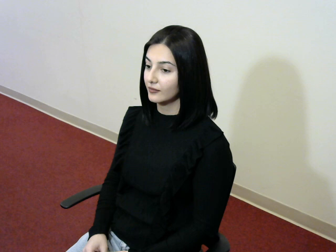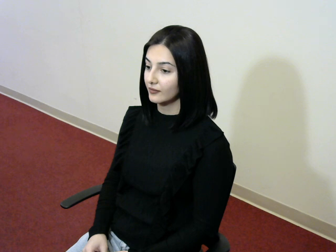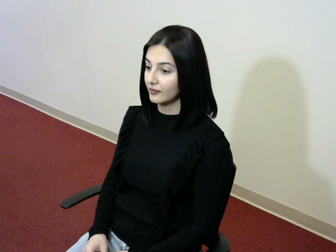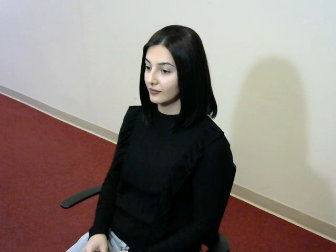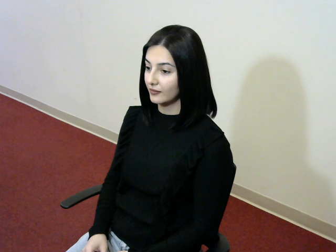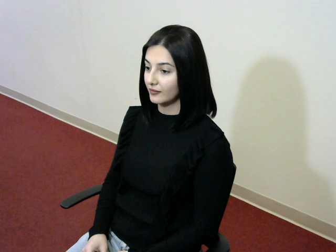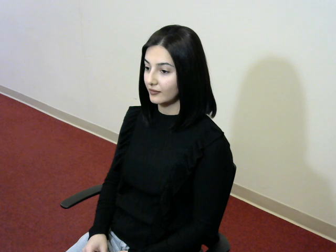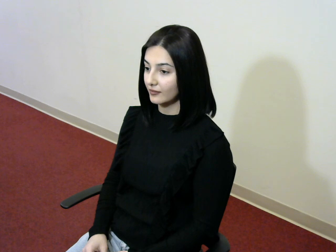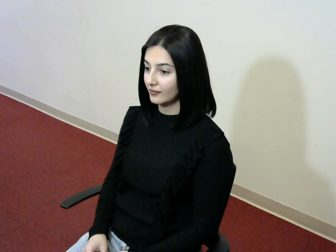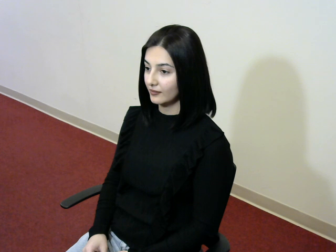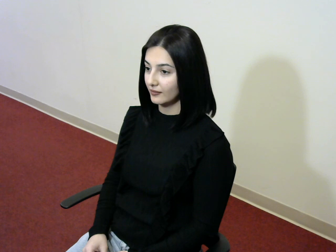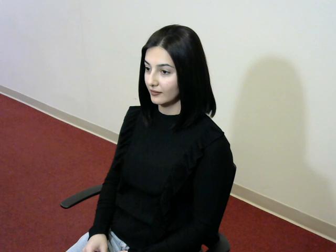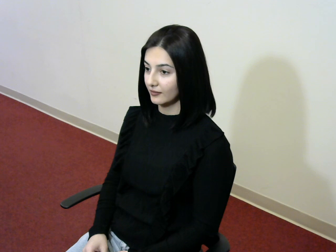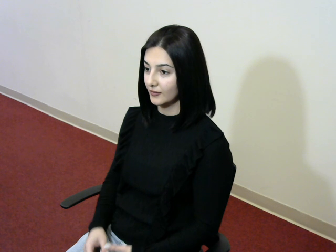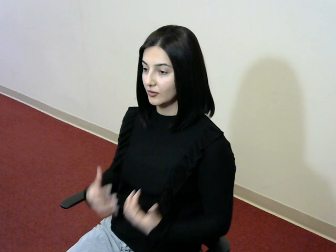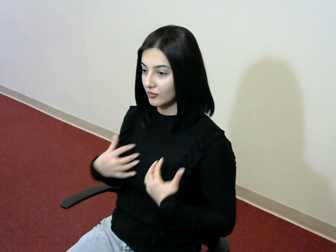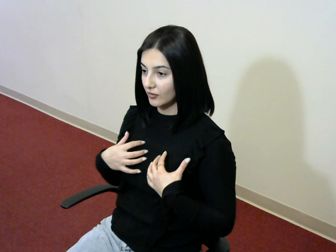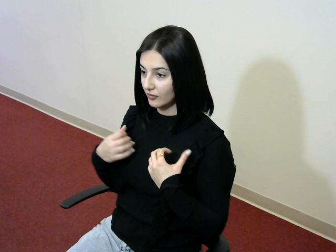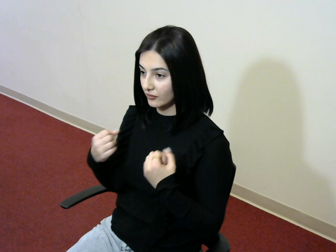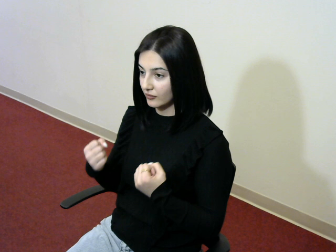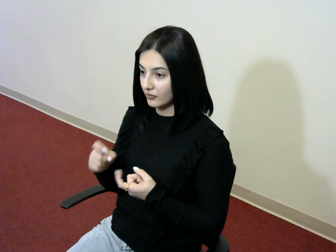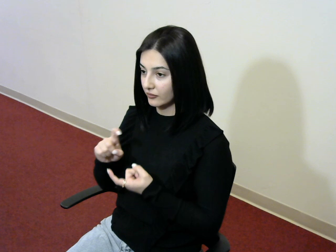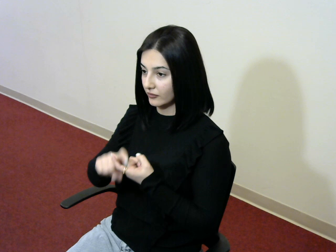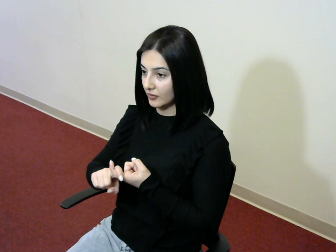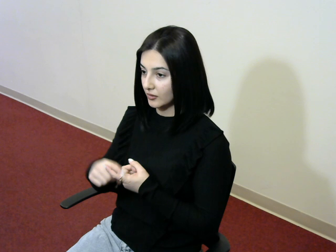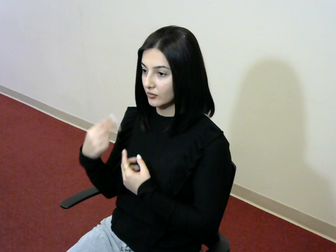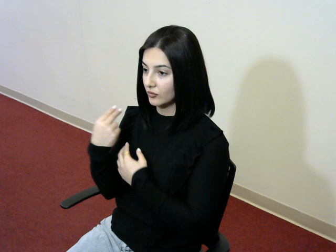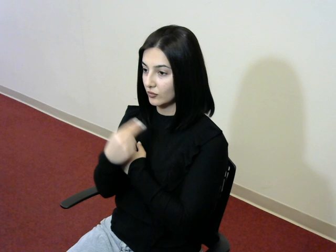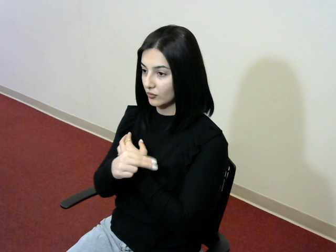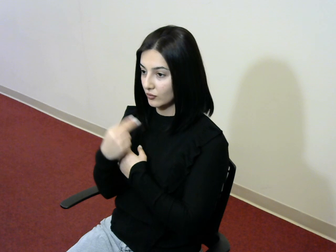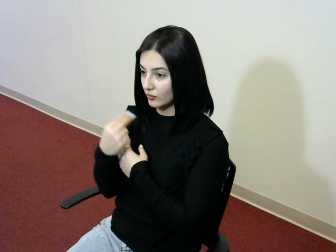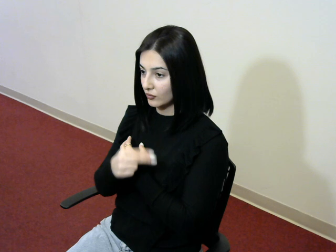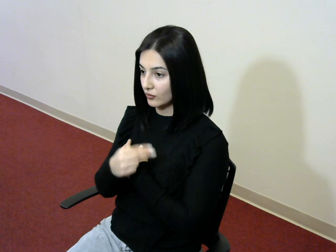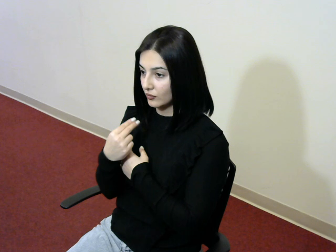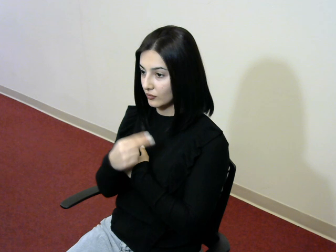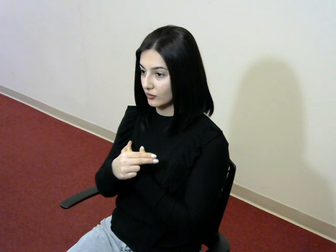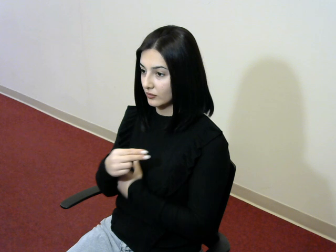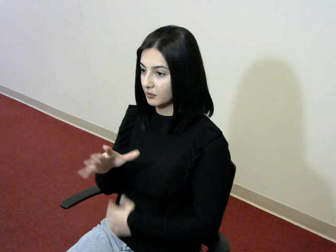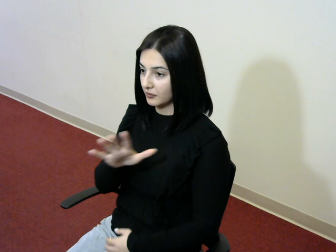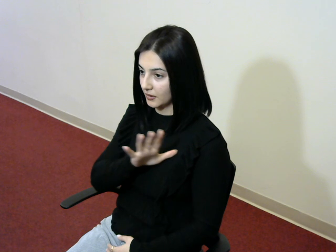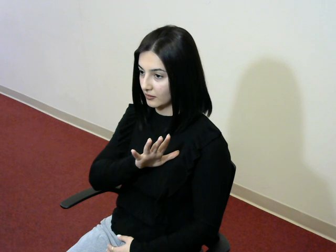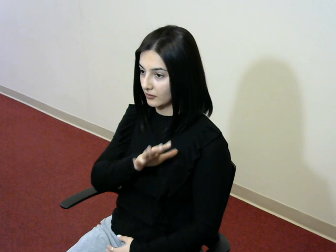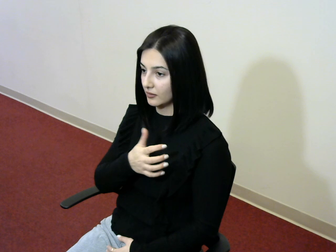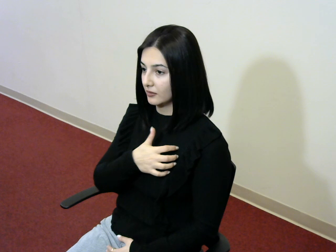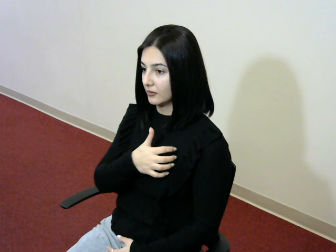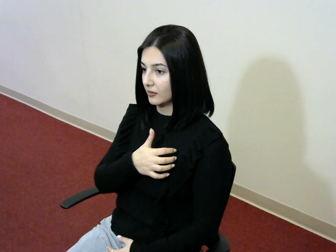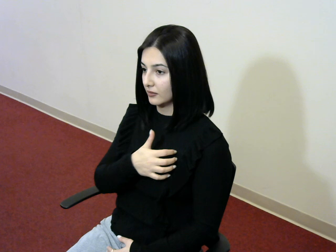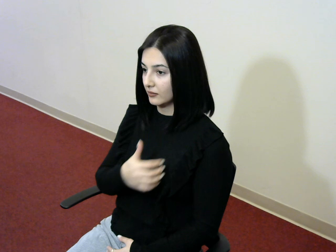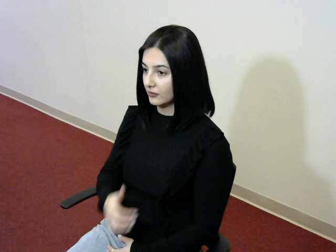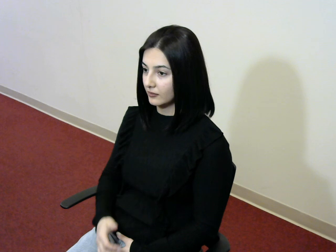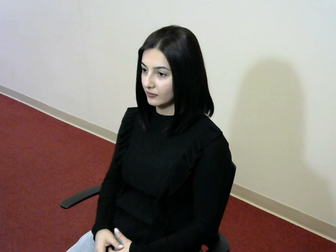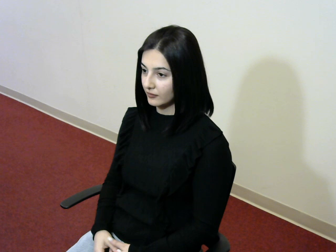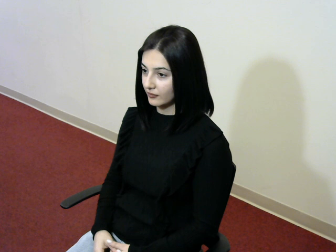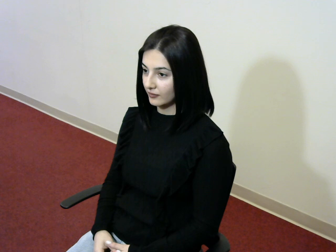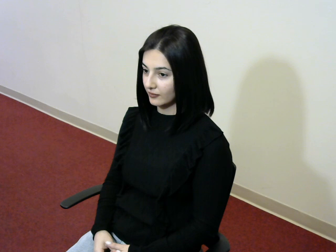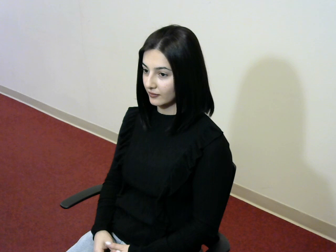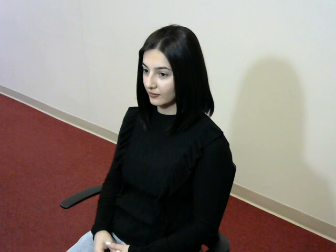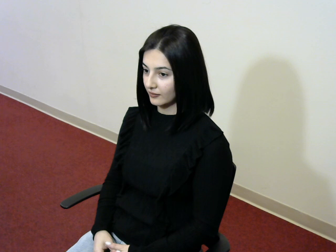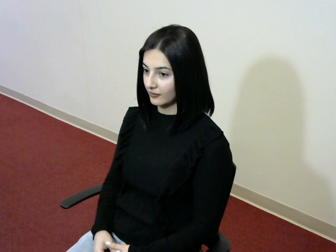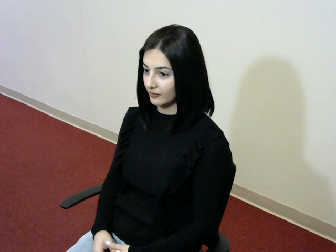Sağlamlığımla bağlı müalicə olmaq istəyirəm